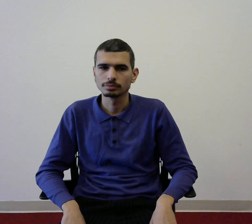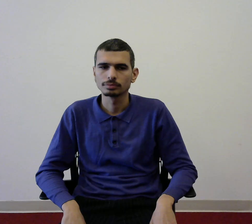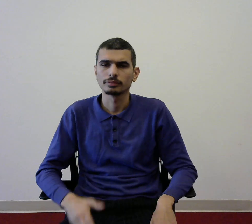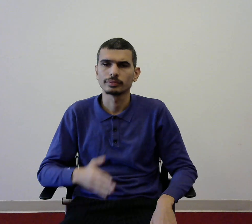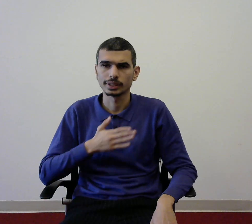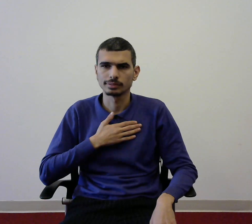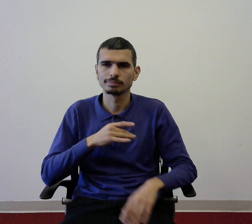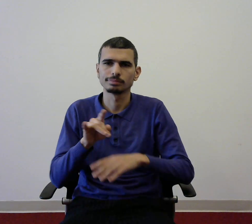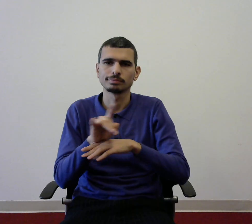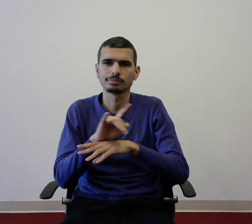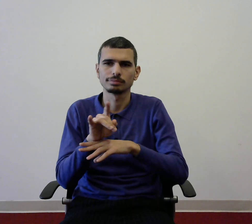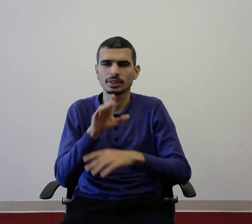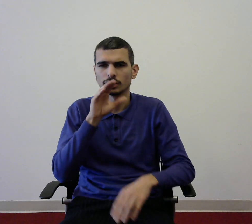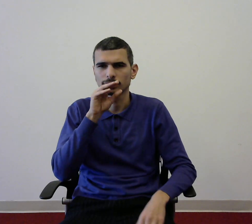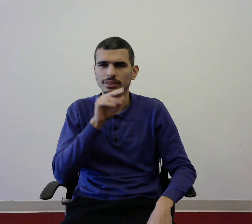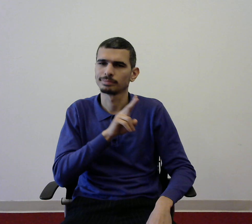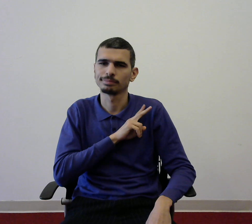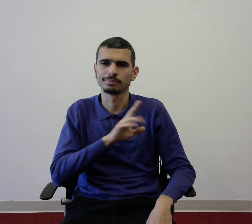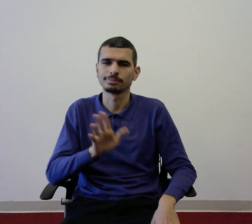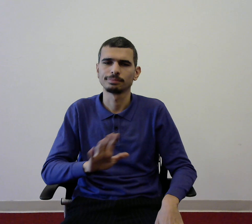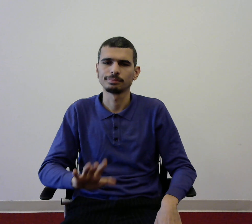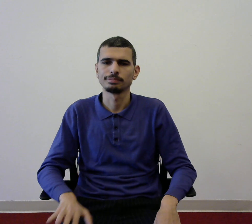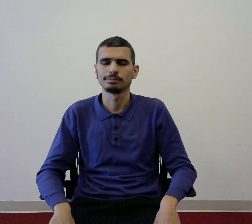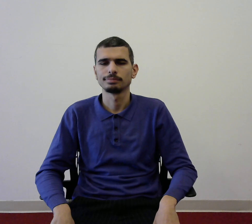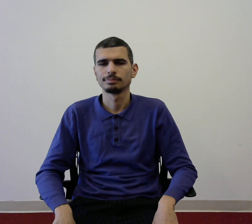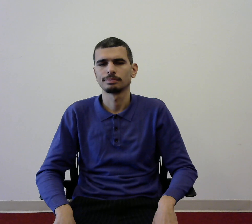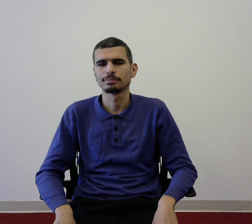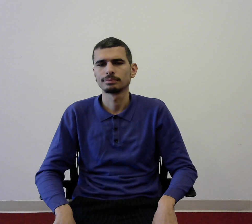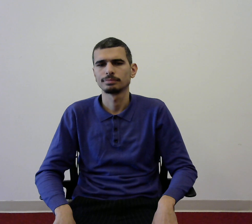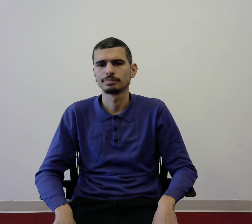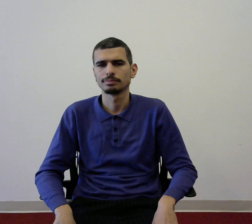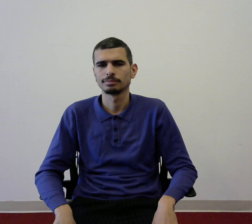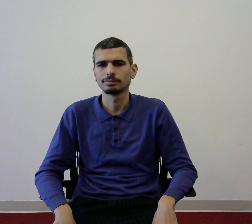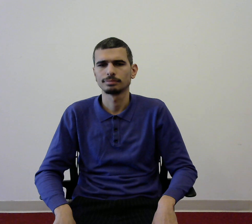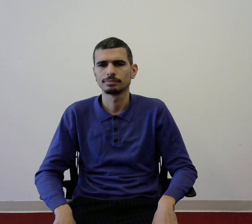Mən yalan danışmağı sevmirəm